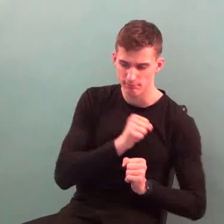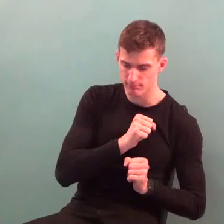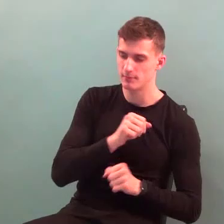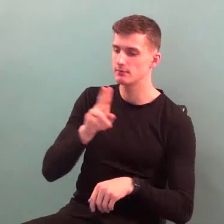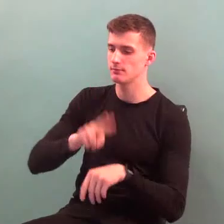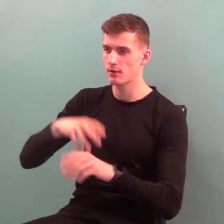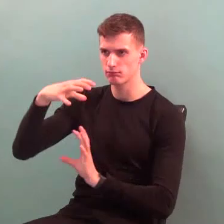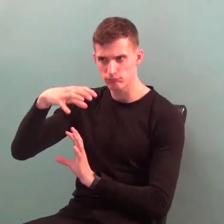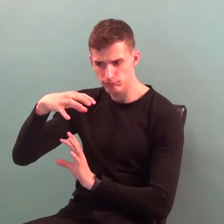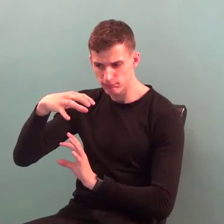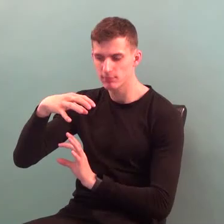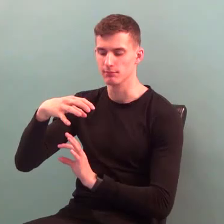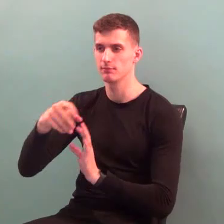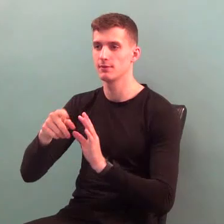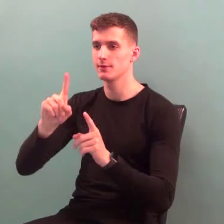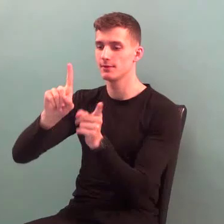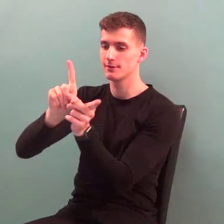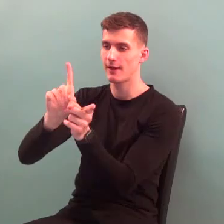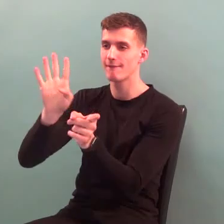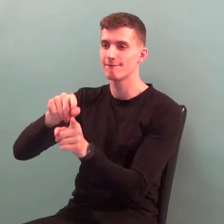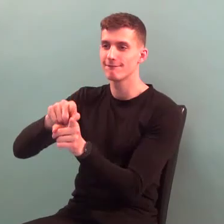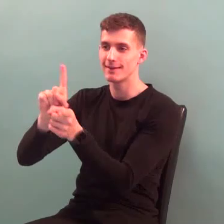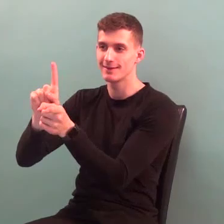Zegar ma dwie wskazówki ustawione na godzinę dziewiątą.